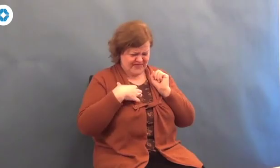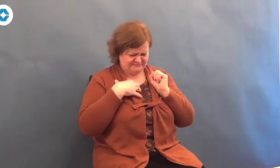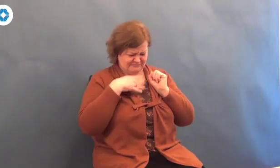Zapomniałam.